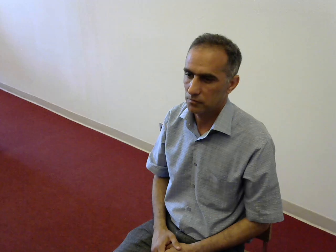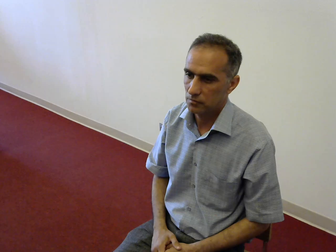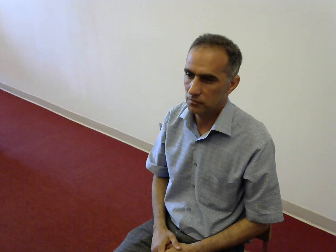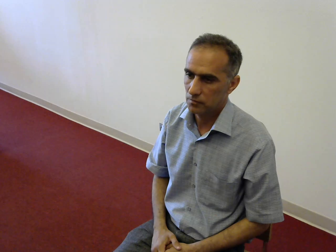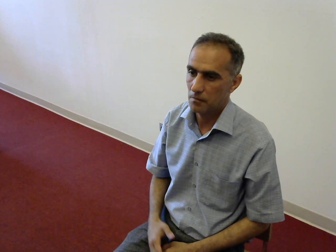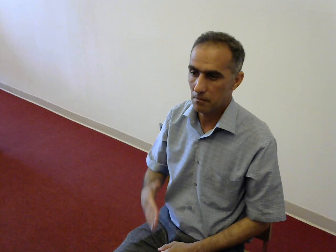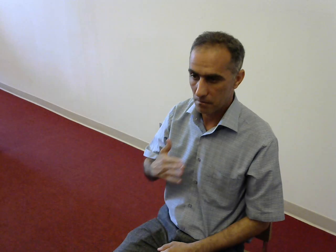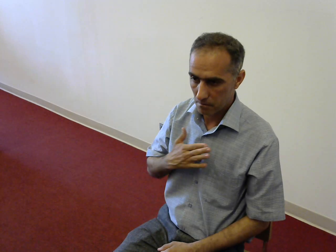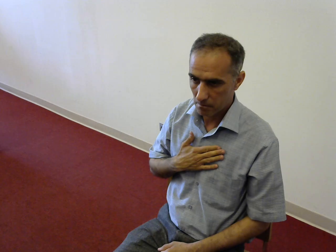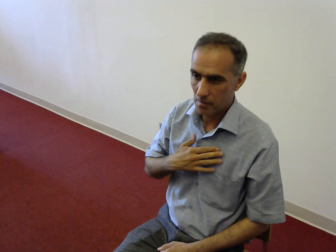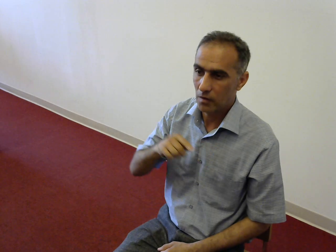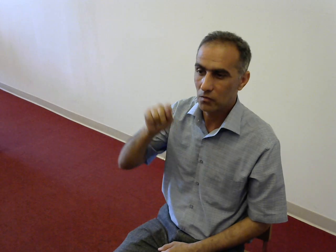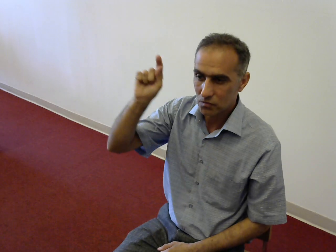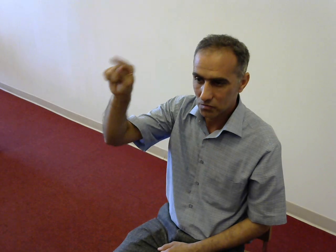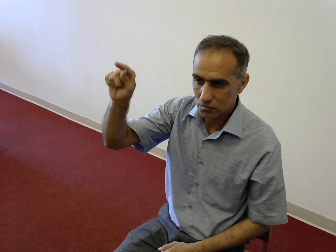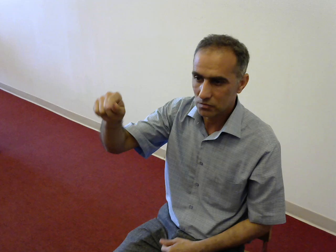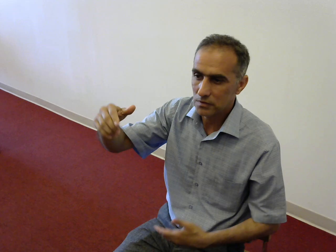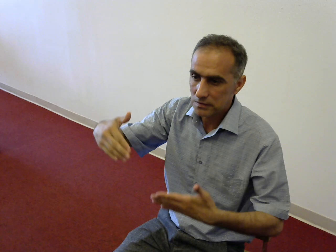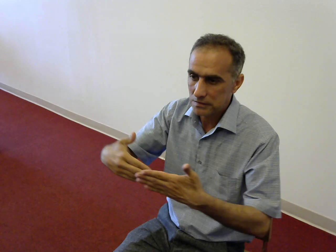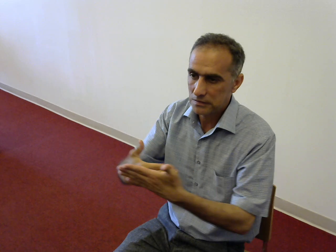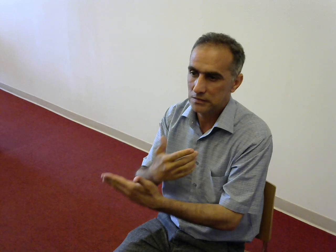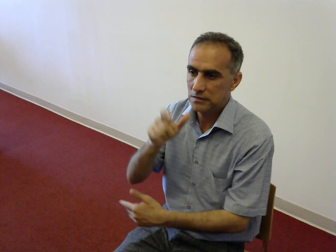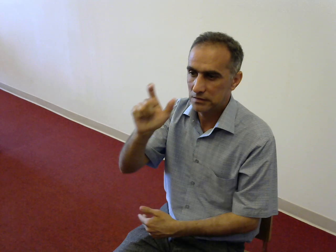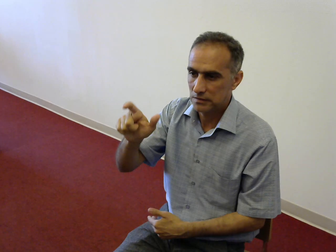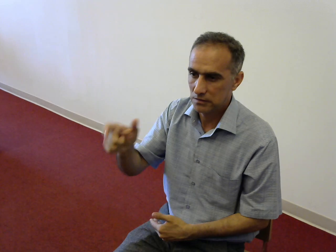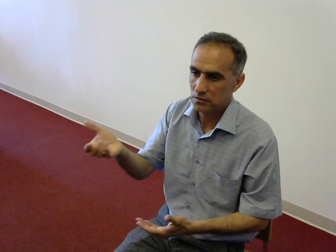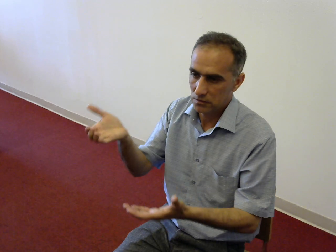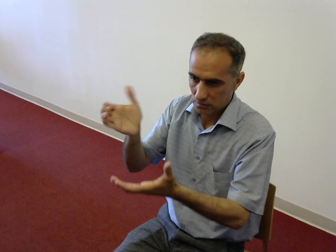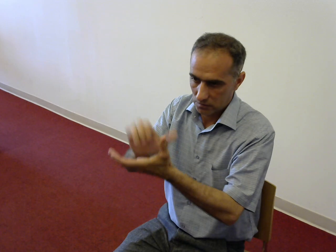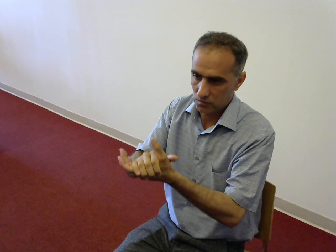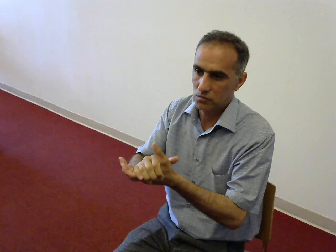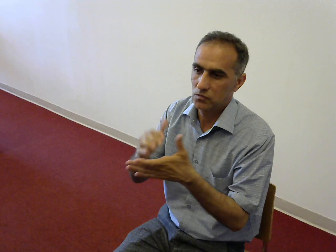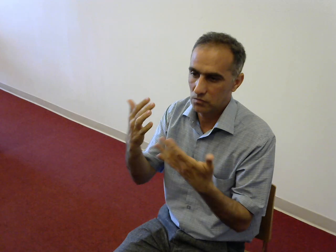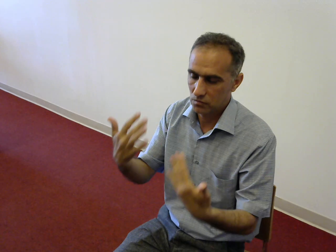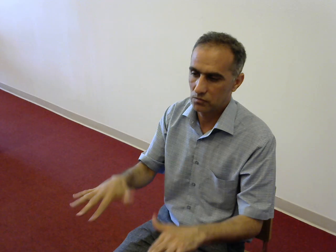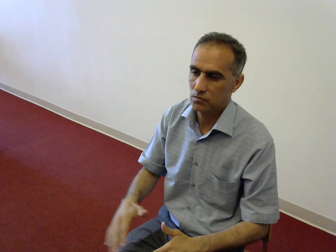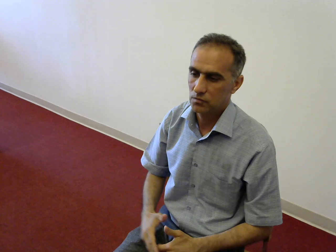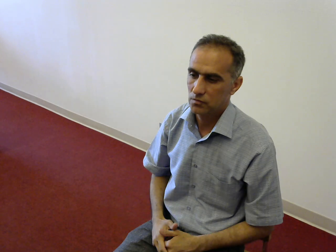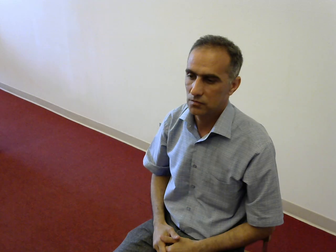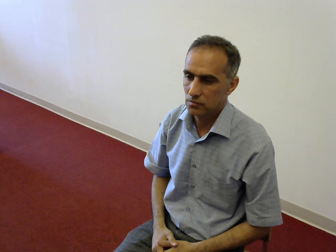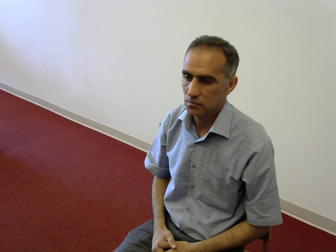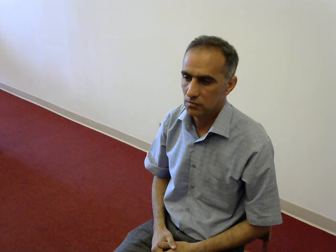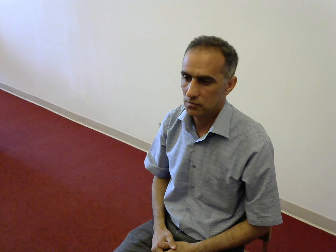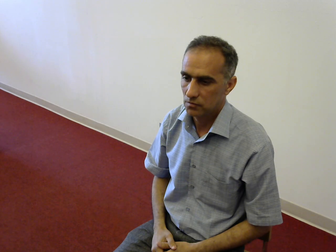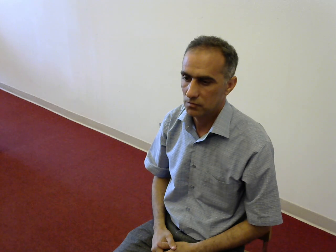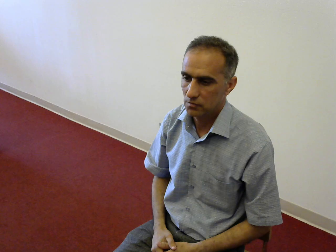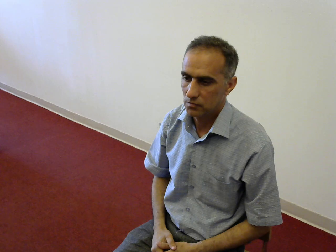Mən orda yeni insanlarla tanış oldum